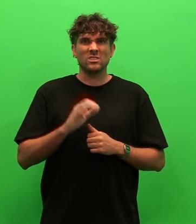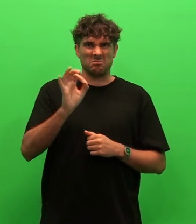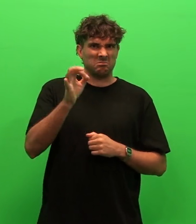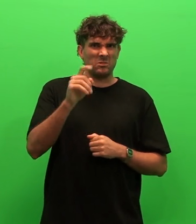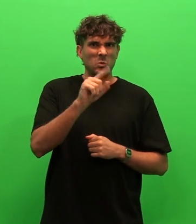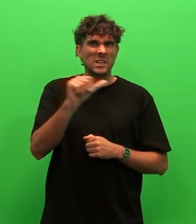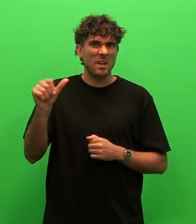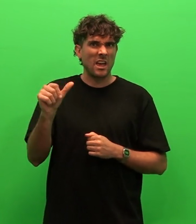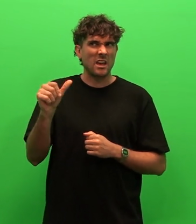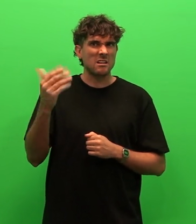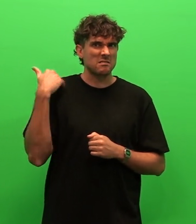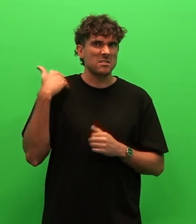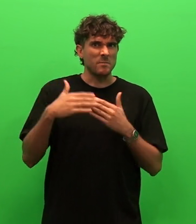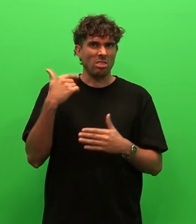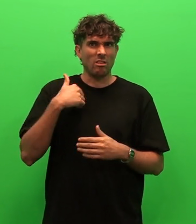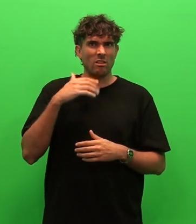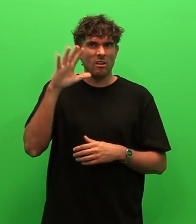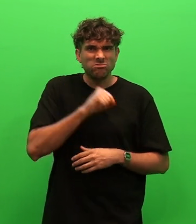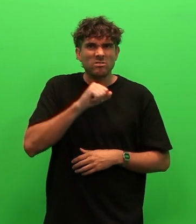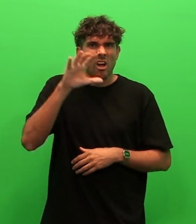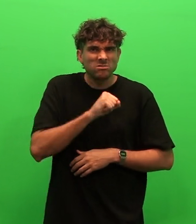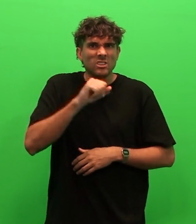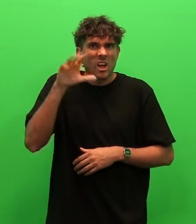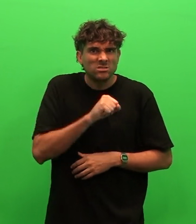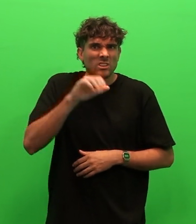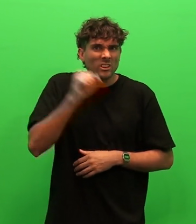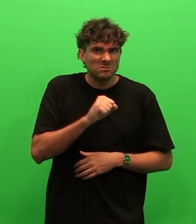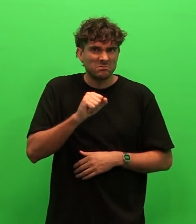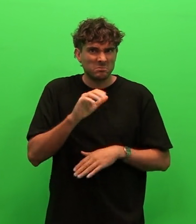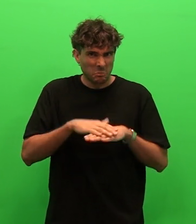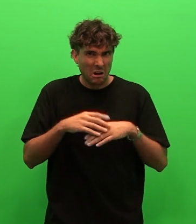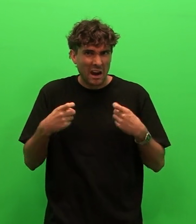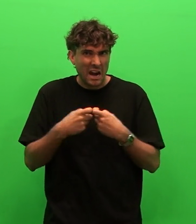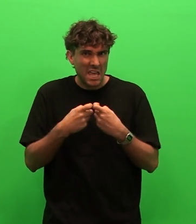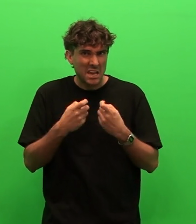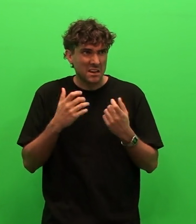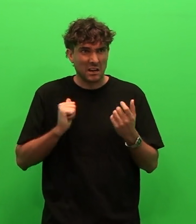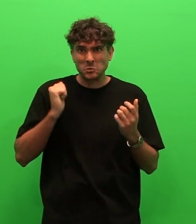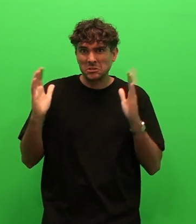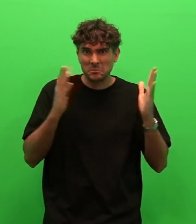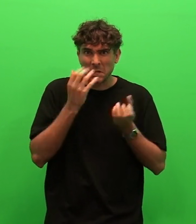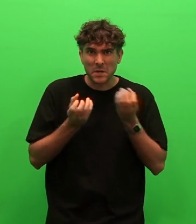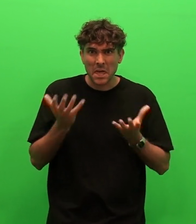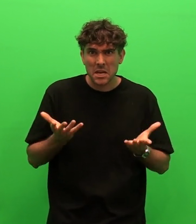Sí, la setmana passada vaig començar a esternudar molt, no sé si és per alguna al·lèrgia o perquè és primavera?